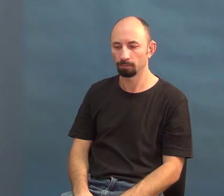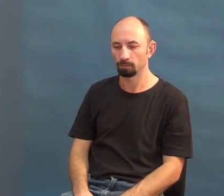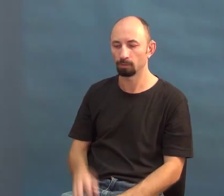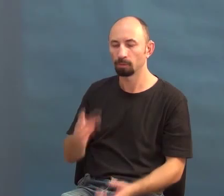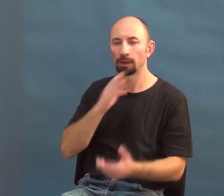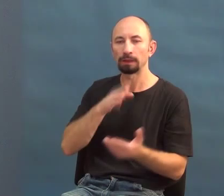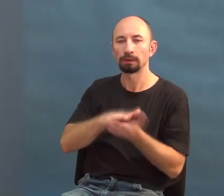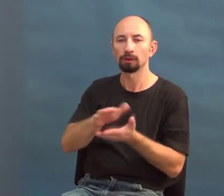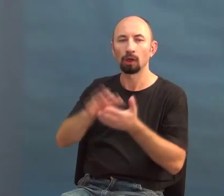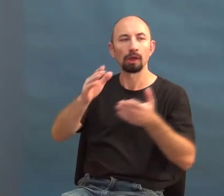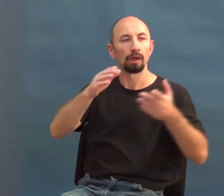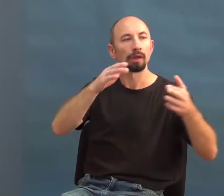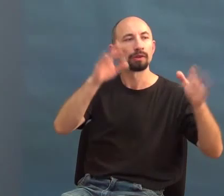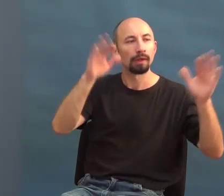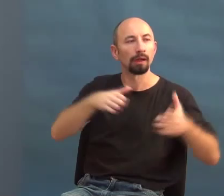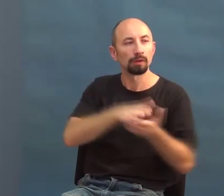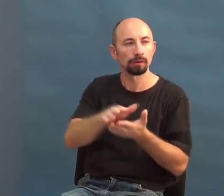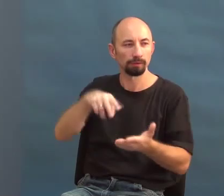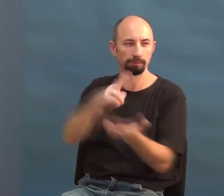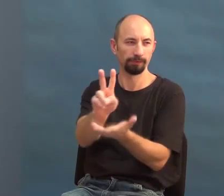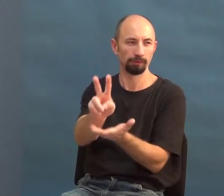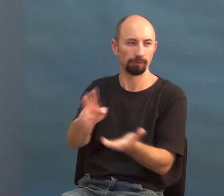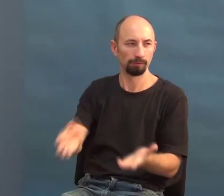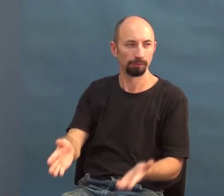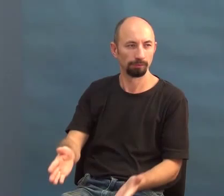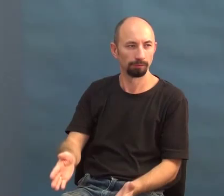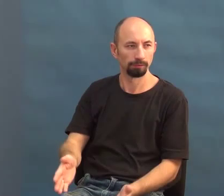Podobnie jak jest ślisko gdy śnieg zasypie, to można się wyślizgnąć.